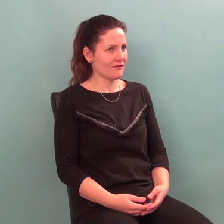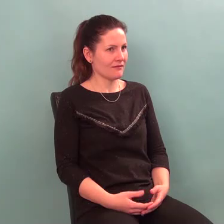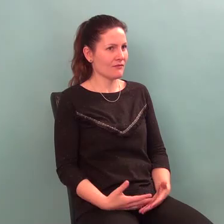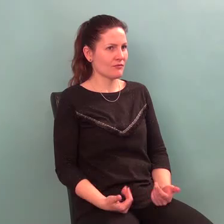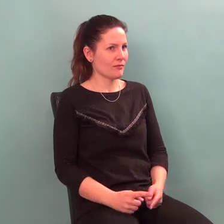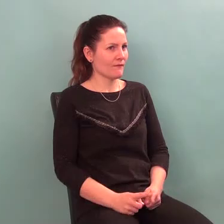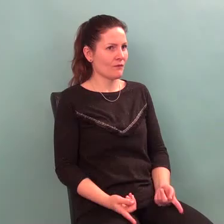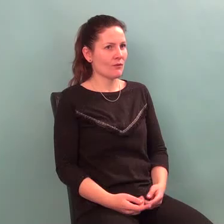Nie wolno się rozbierać.